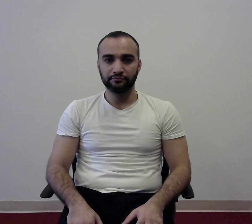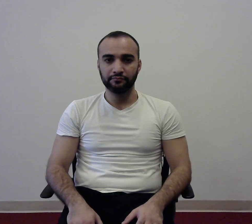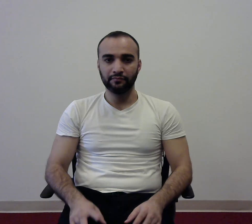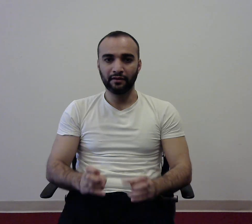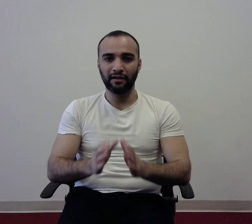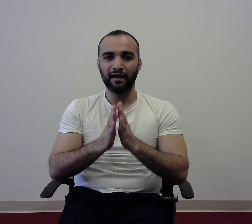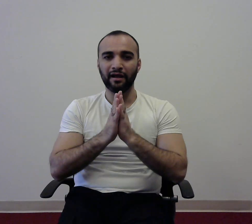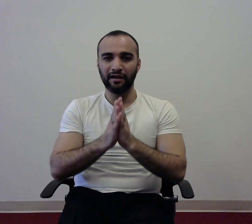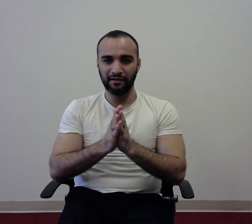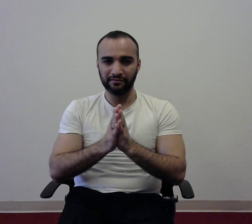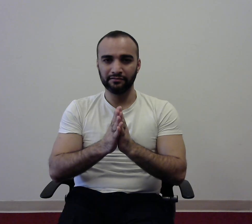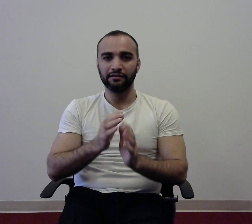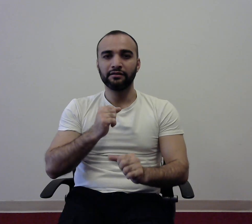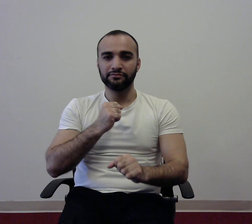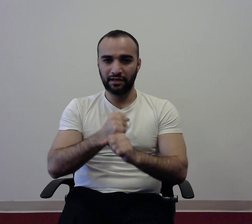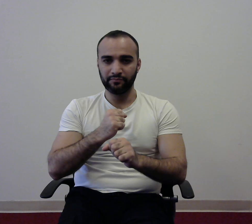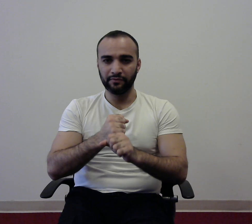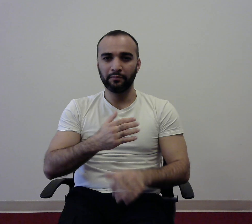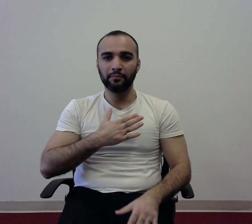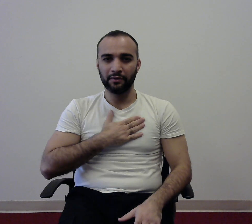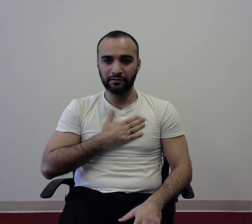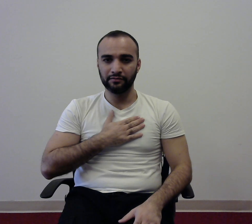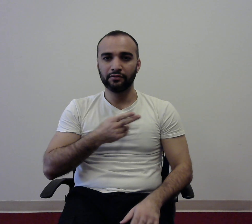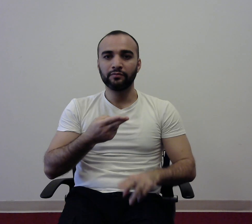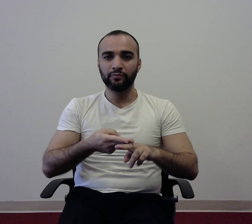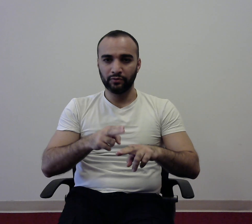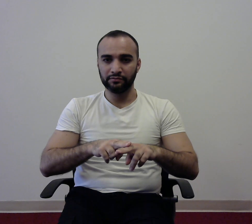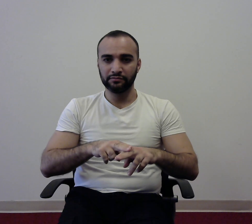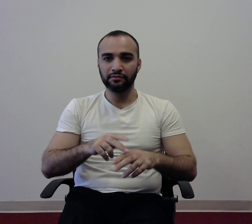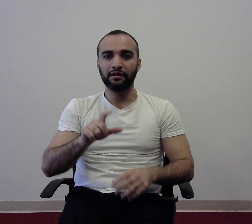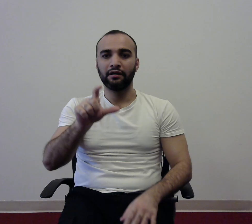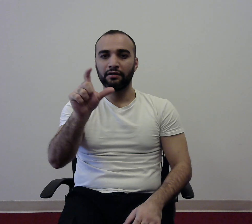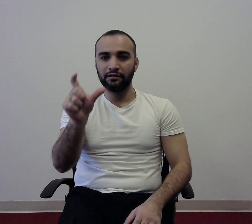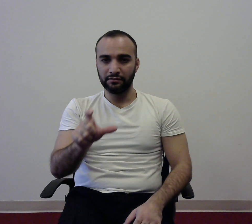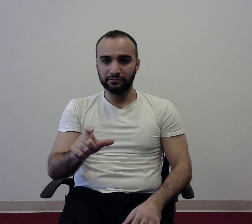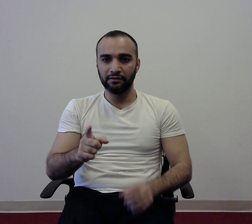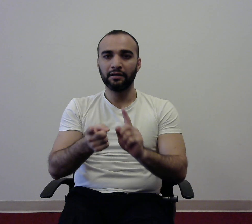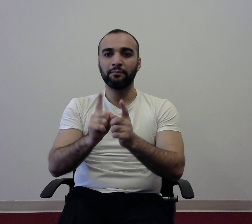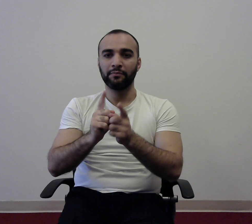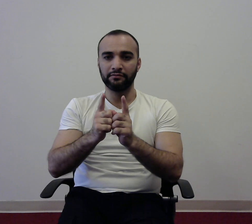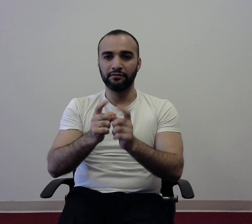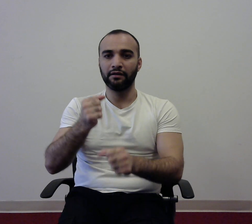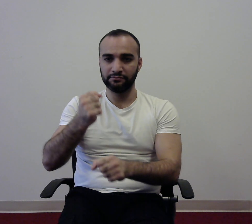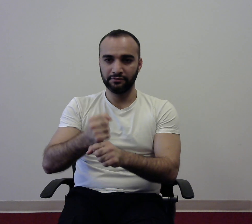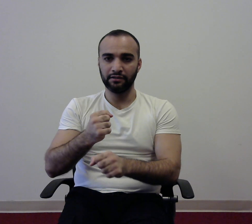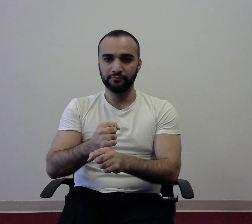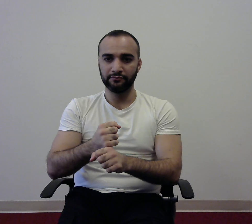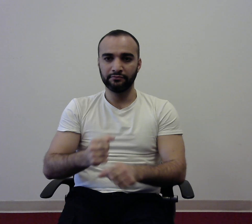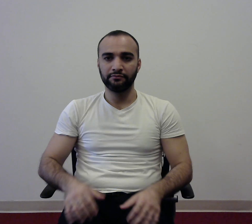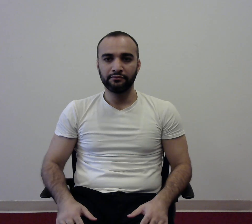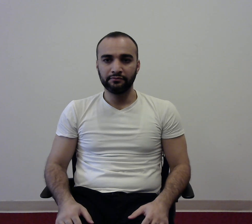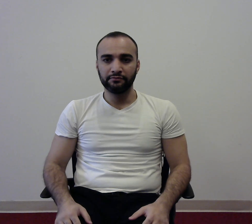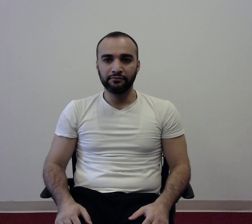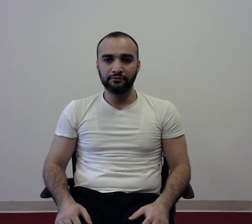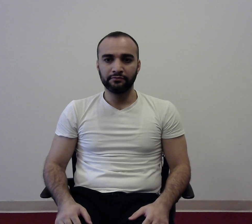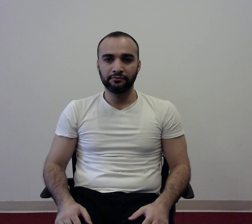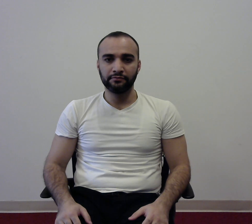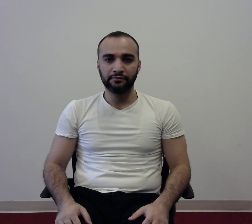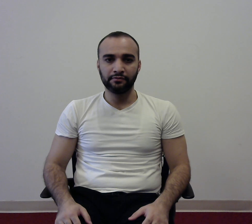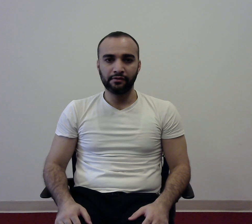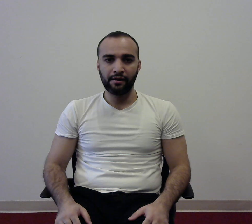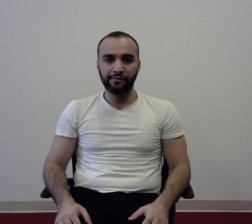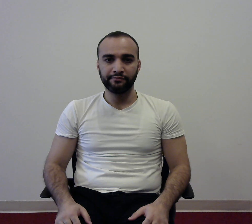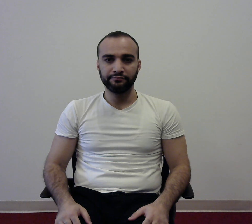Xahiş edirəm, mənə bu şeiri tərcümə edin